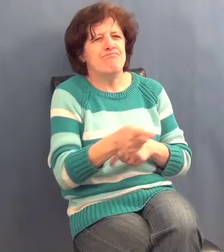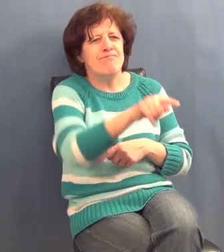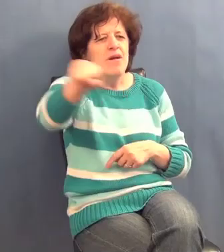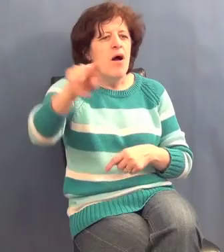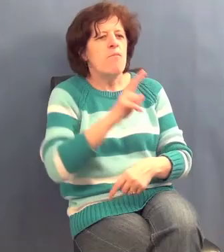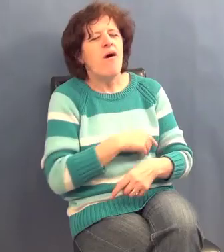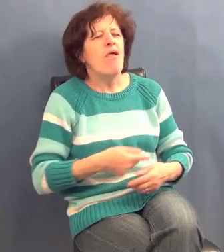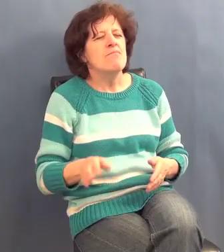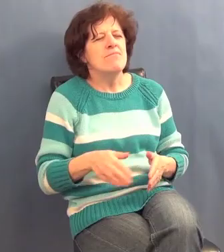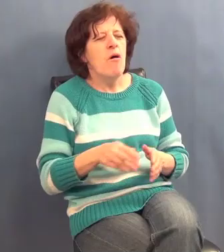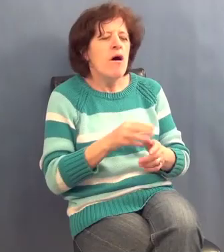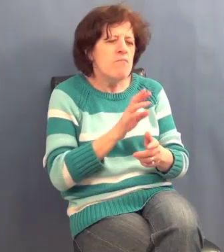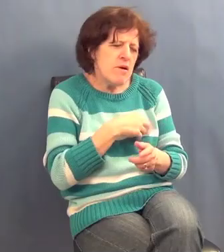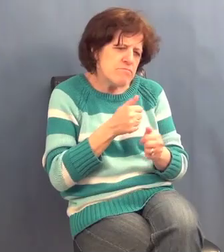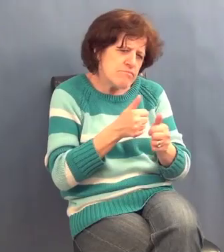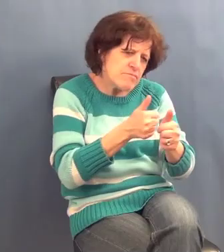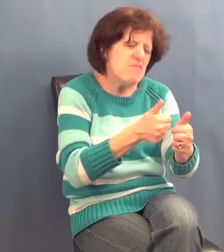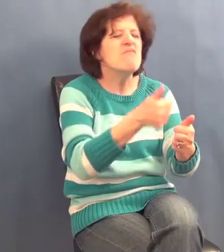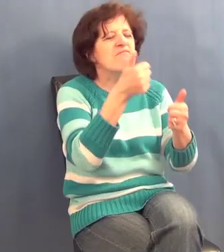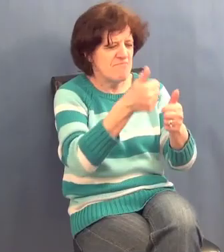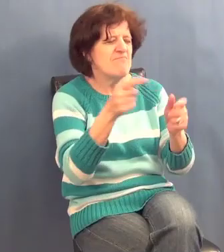Charlie Chaplin próbuje odgonić małego. Policjant już zaczyna iść w ich stronę, ale im się udało uciec.